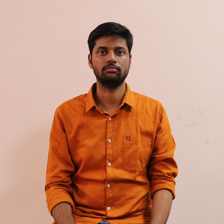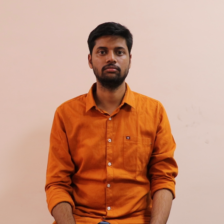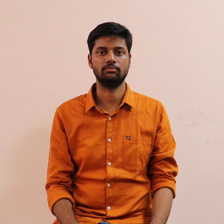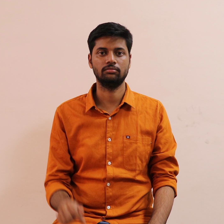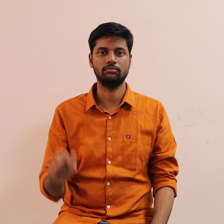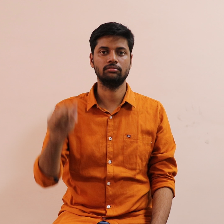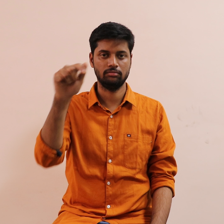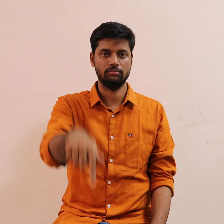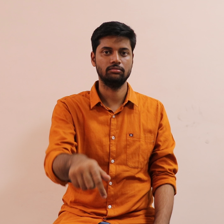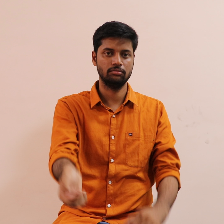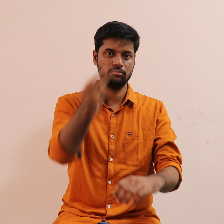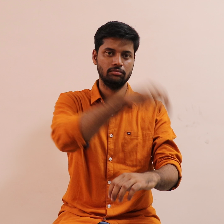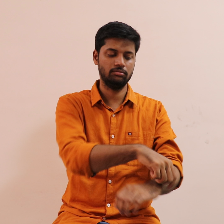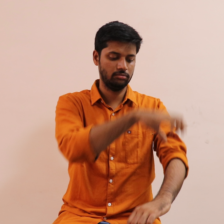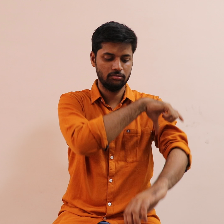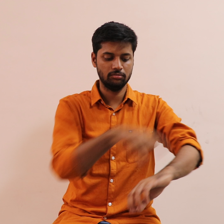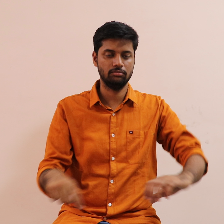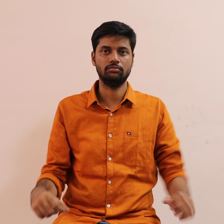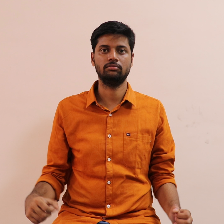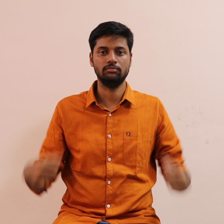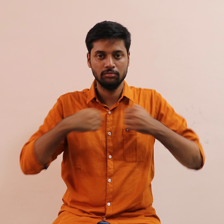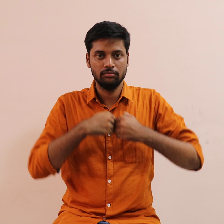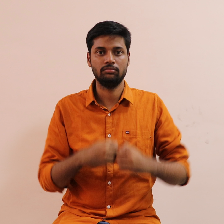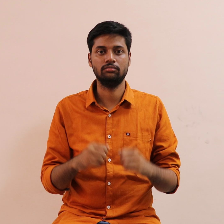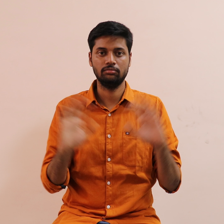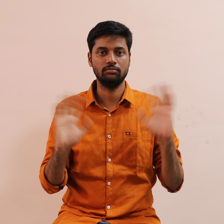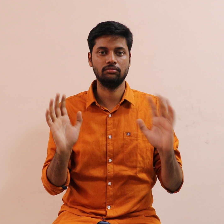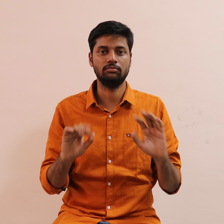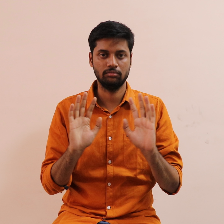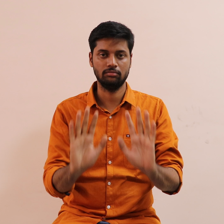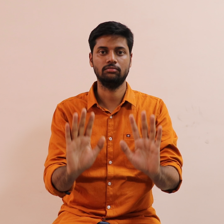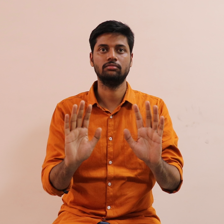now onwards he will never hurt you